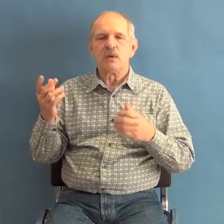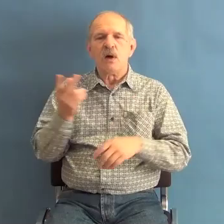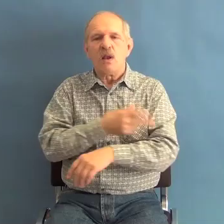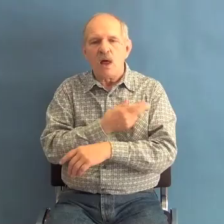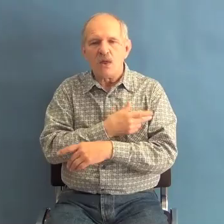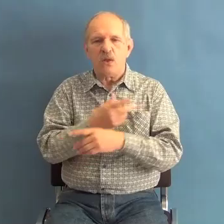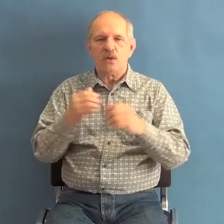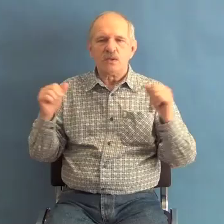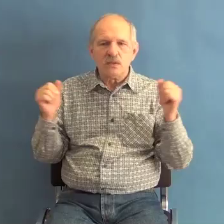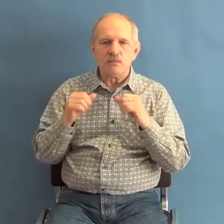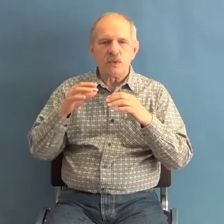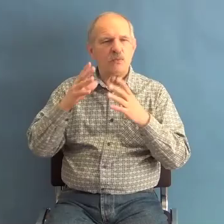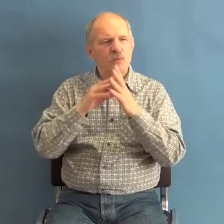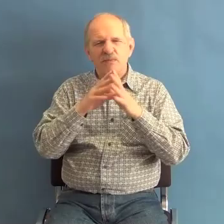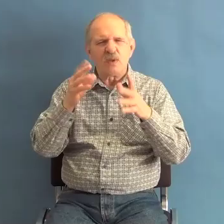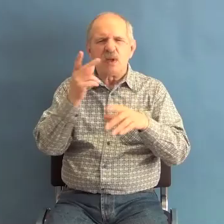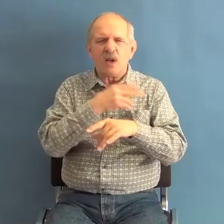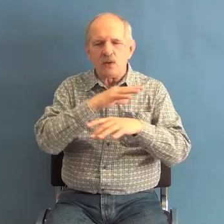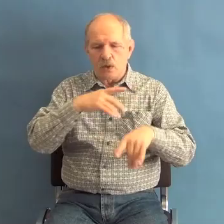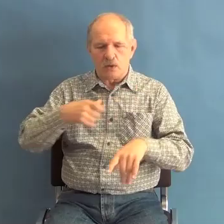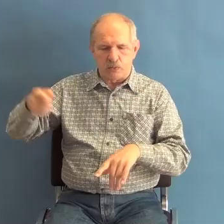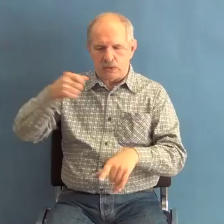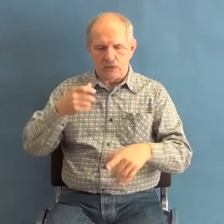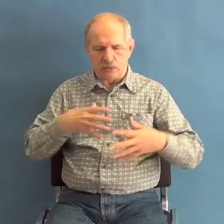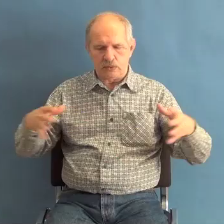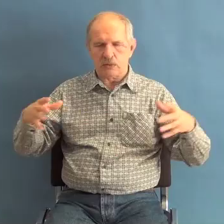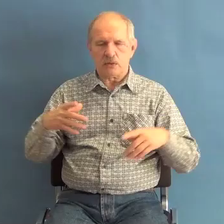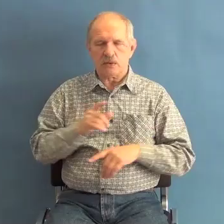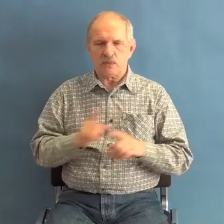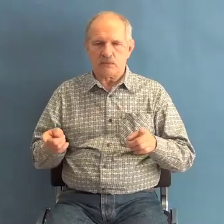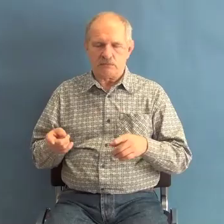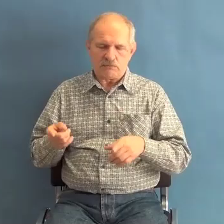Latem, zimą, w różnych porach roku nie można myć dużych koni.